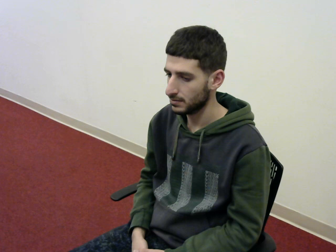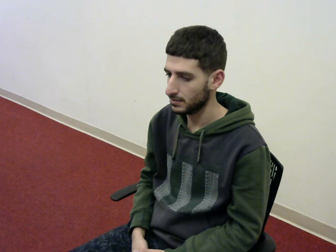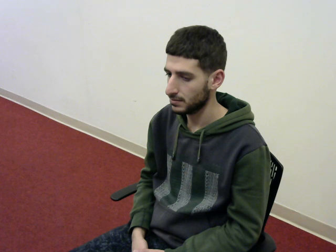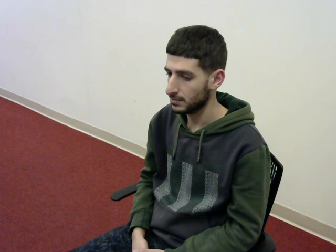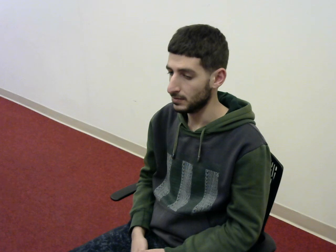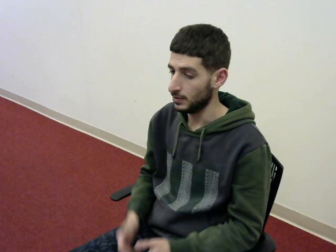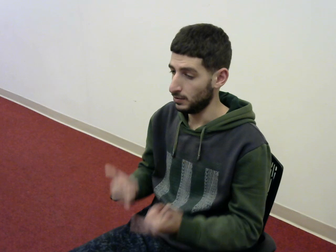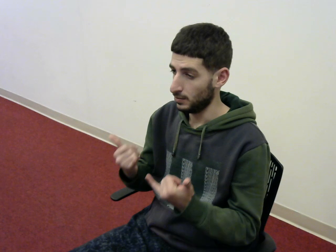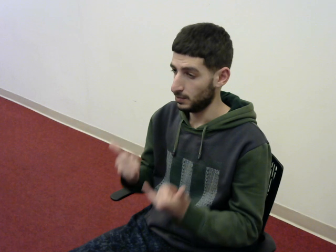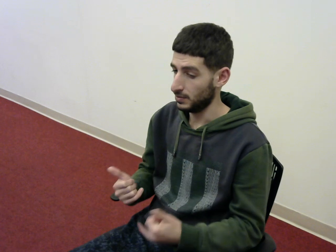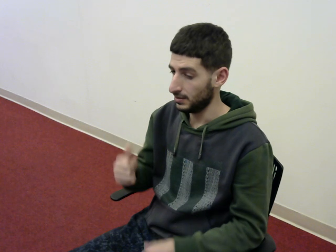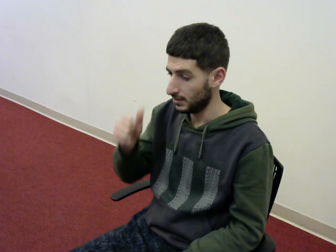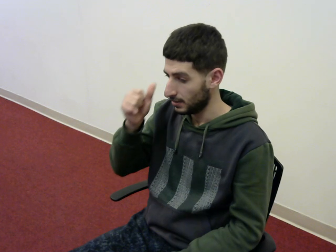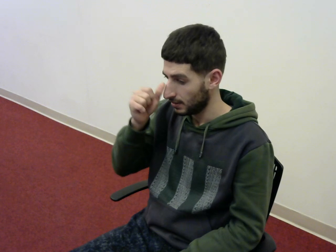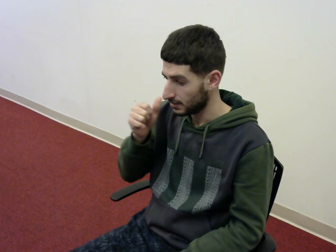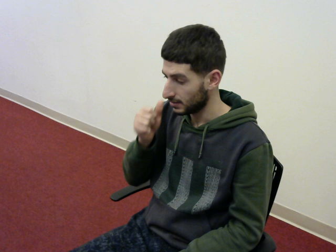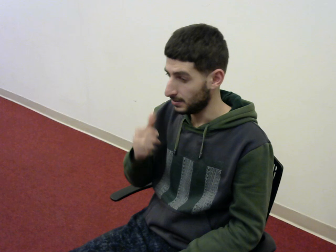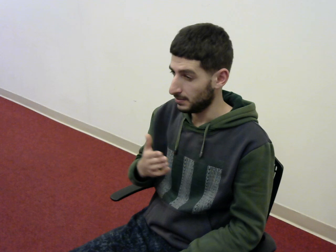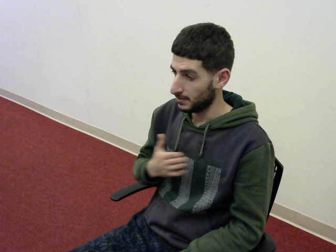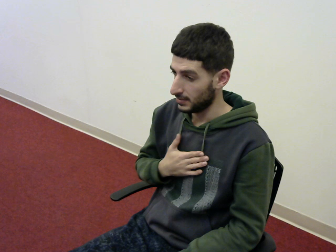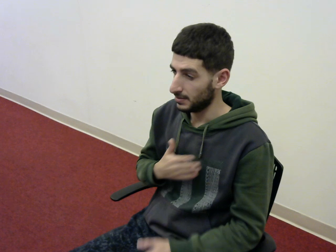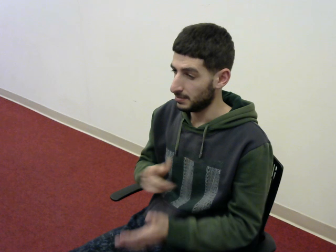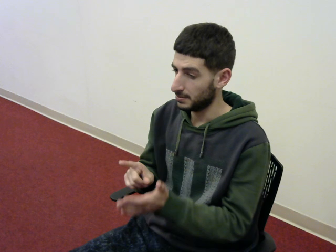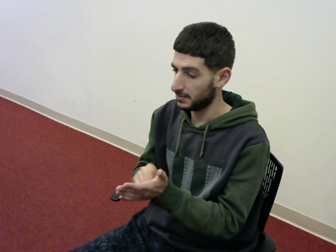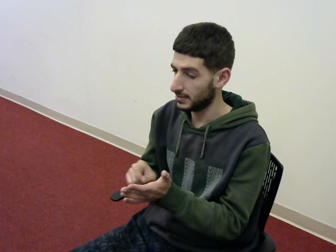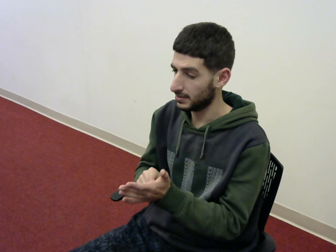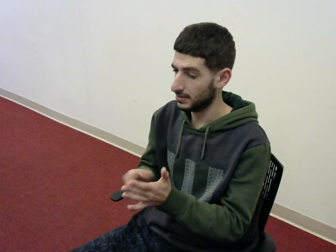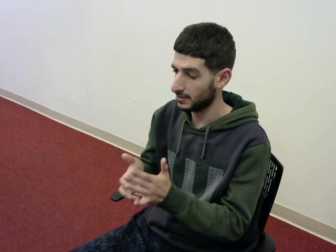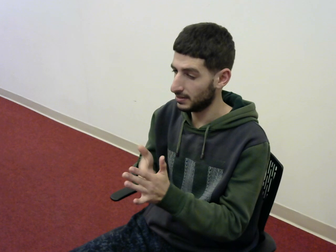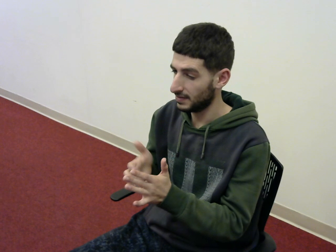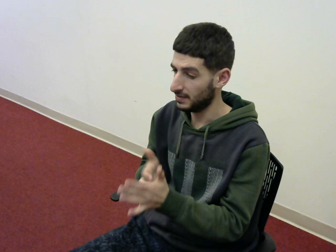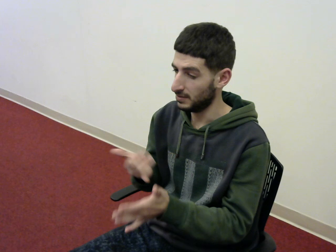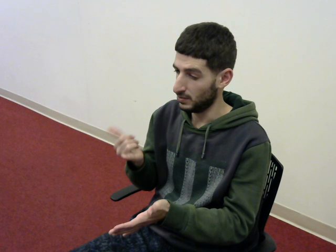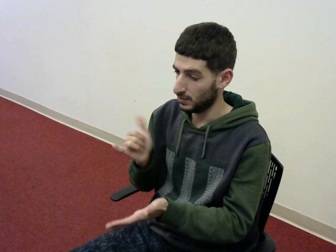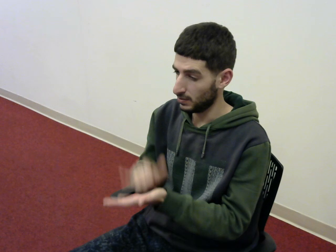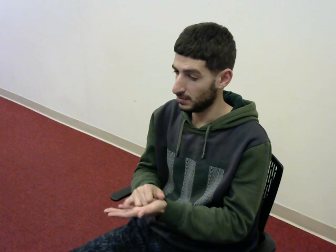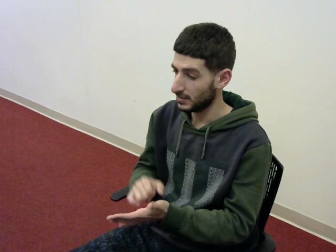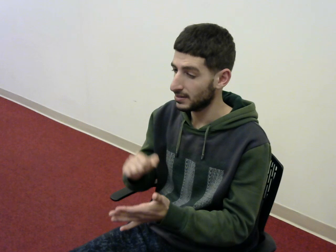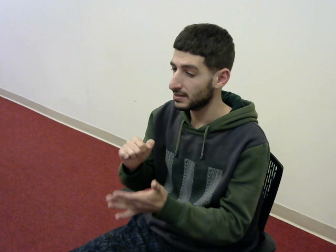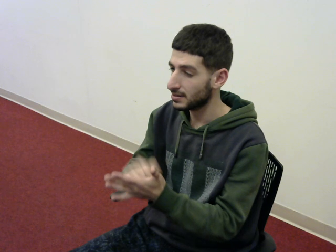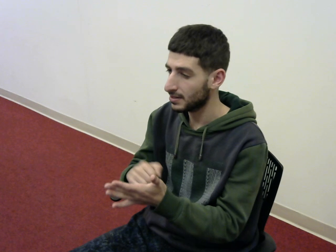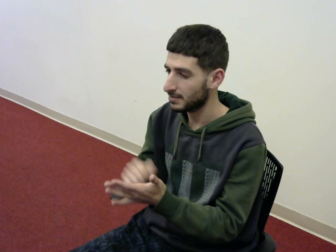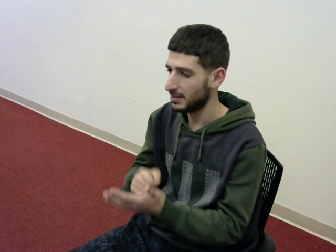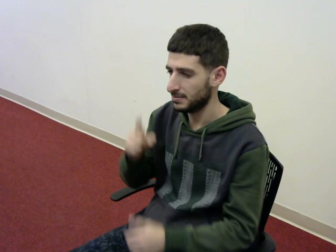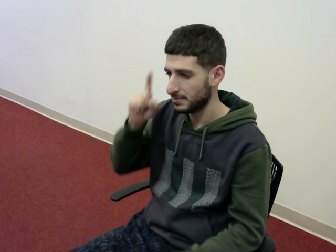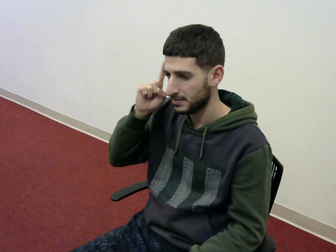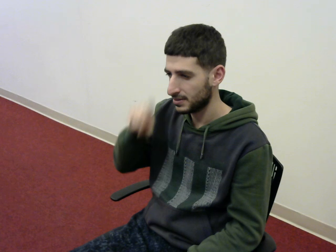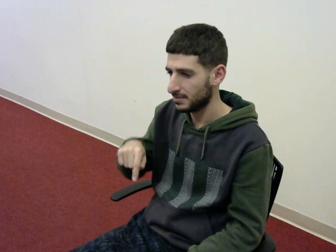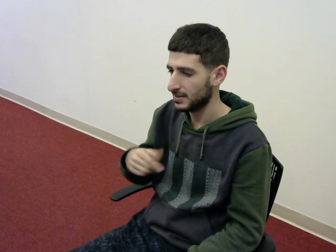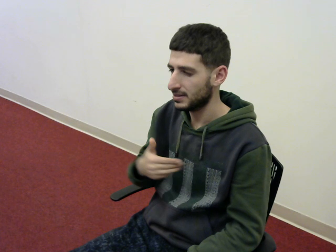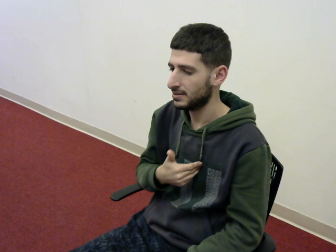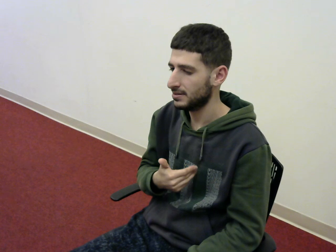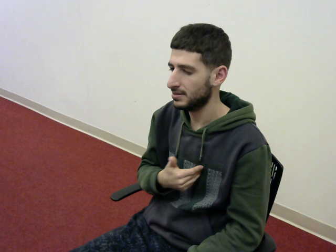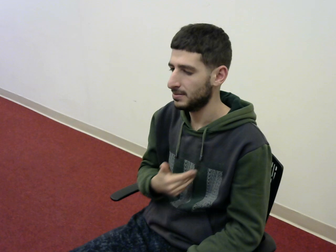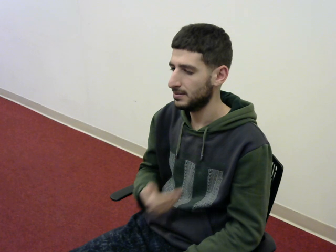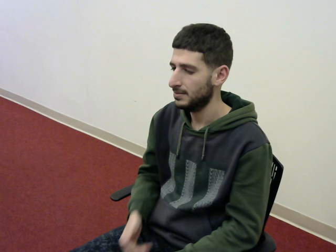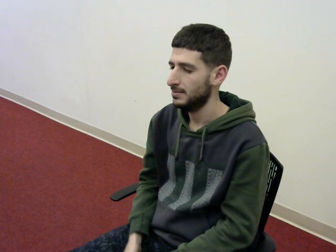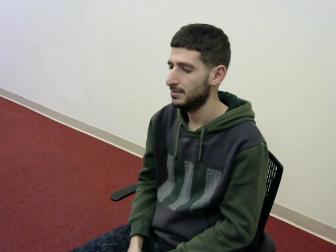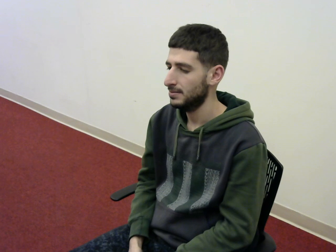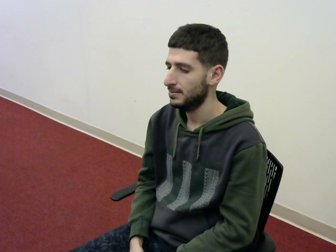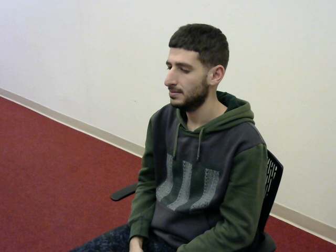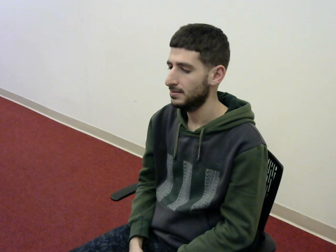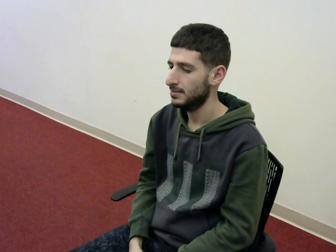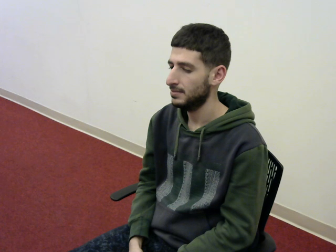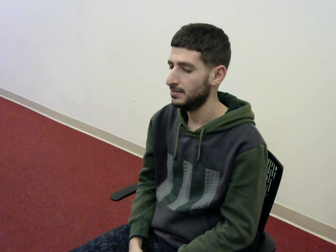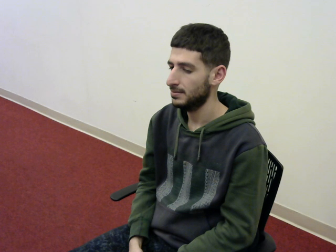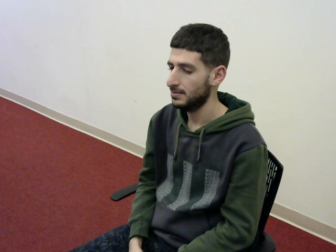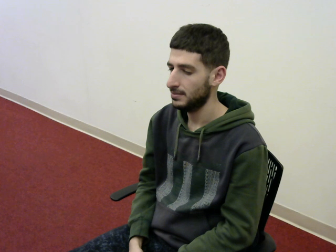Bu ay mənim pensiyam əksik yüklənib, səbəbini bilmək istəyirəm